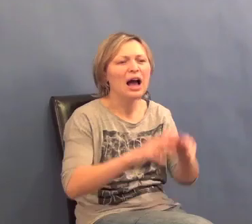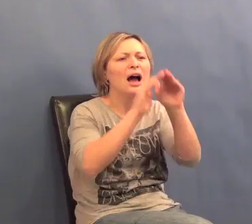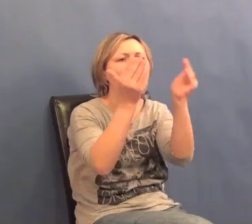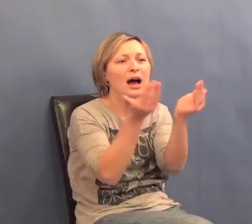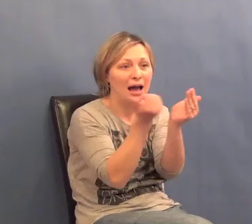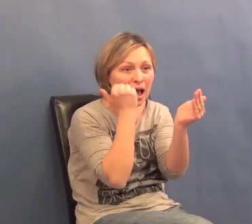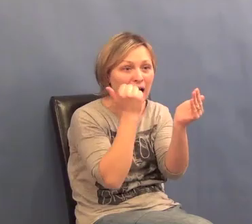A co to?